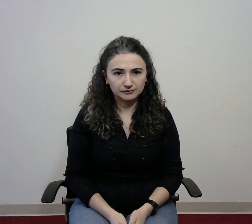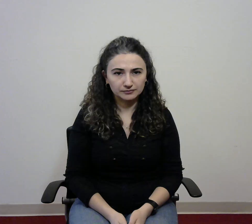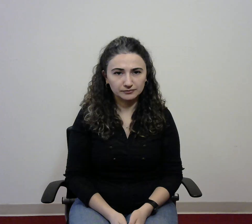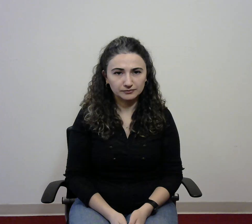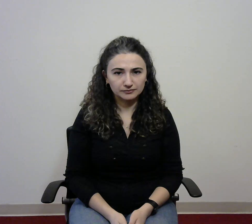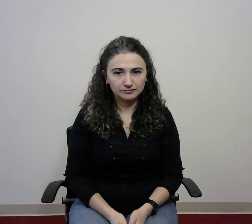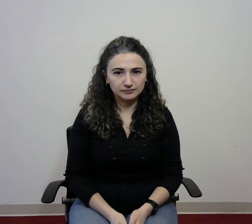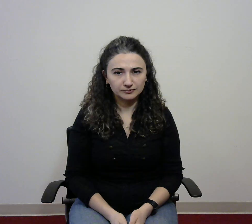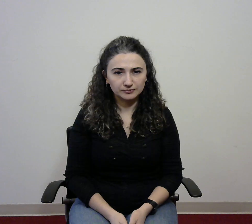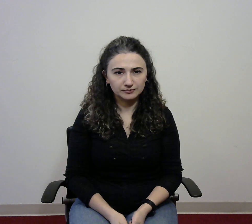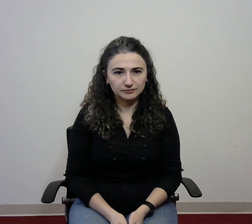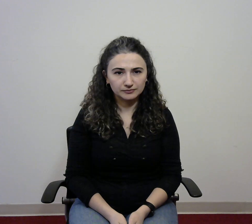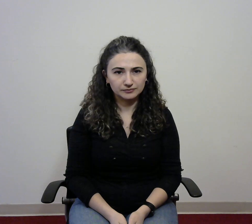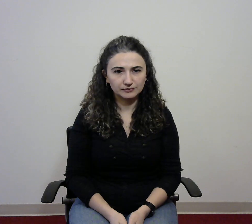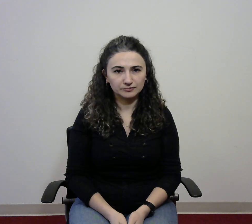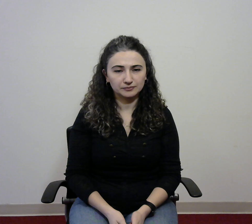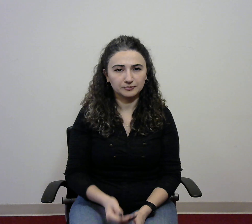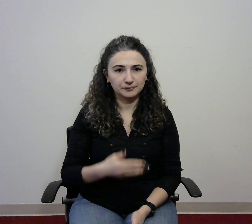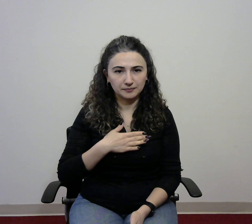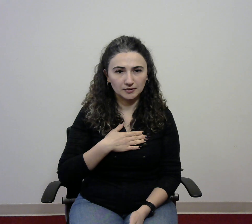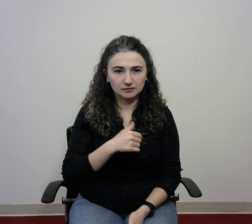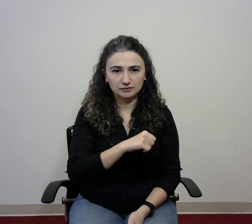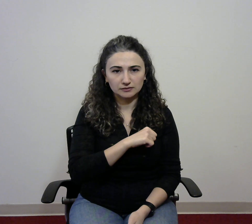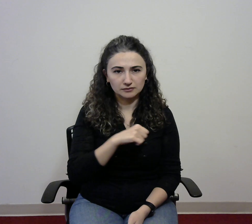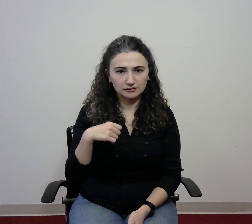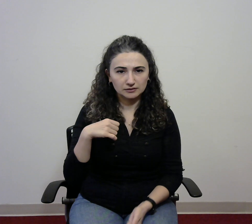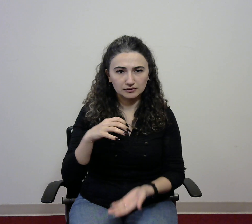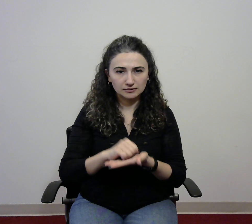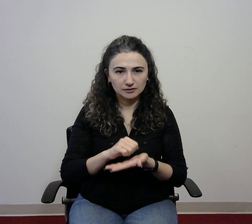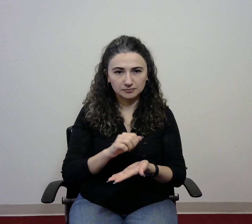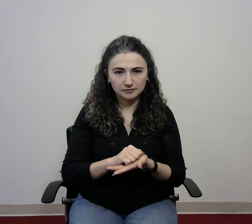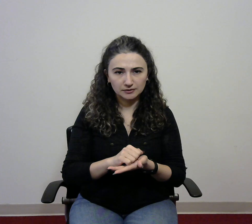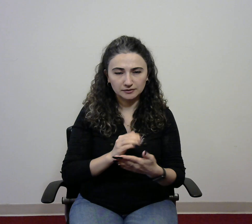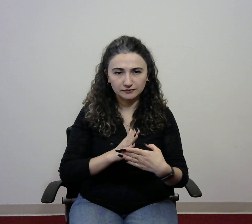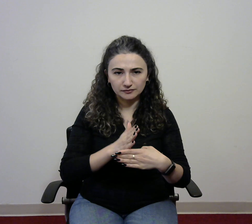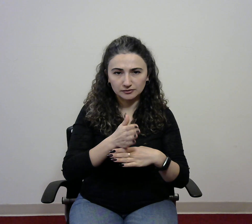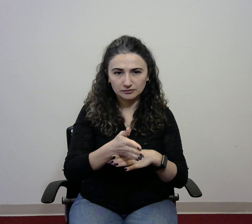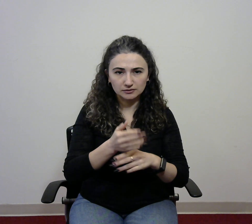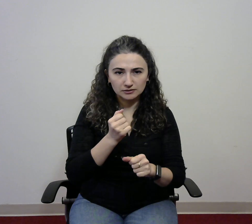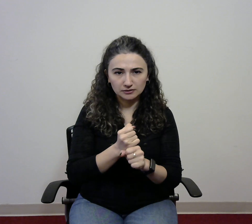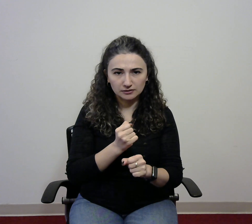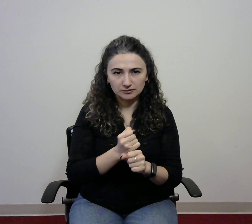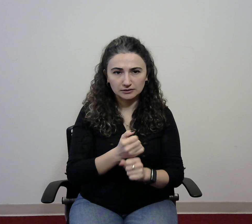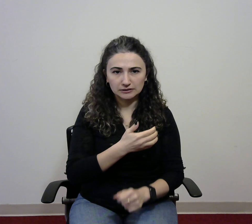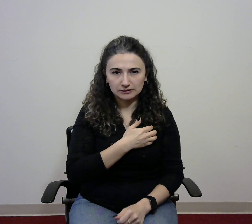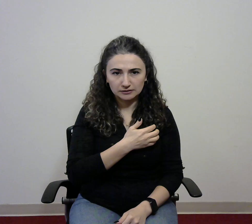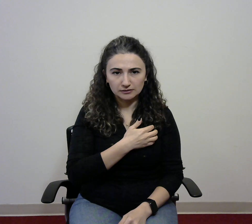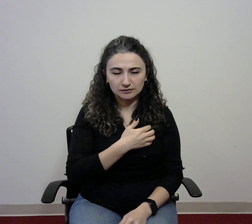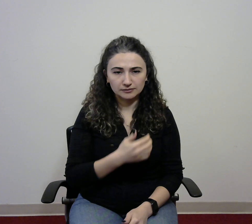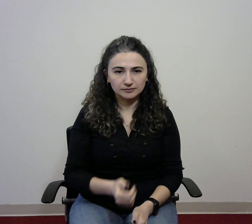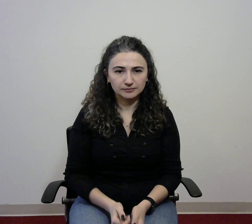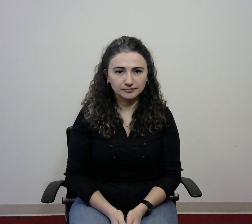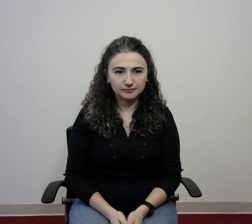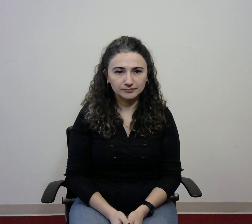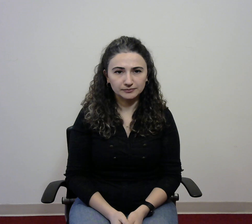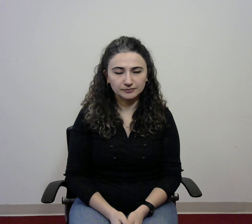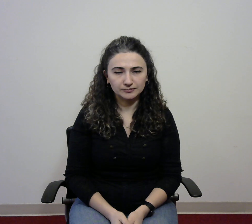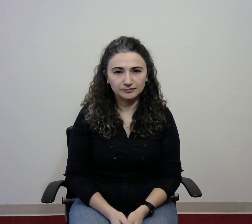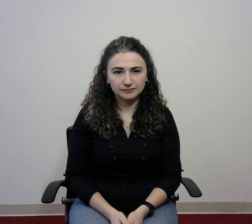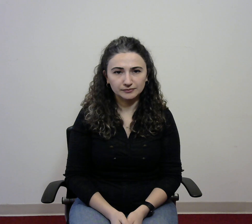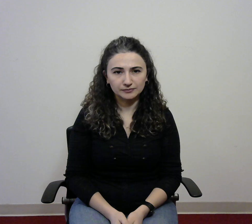Mən özünüməşğulluğa müraciət etmək istəyirəm